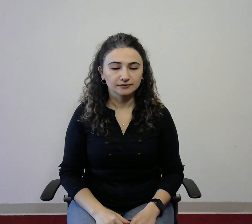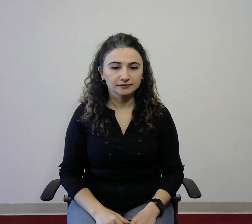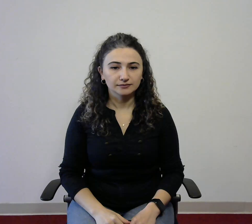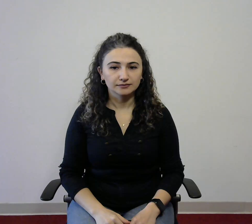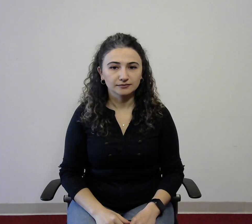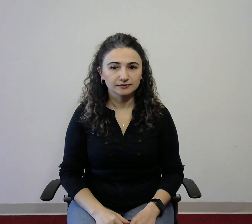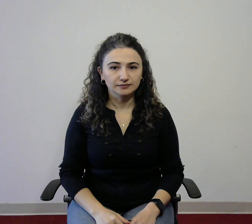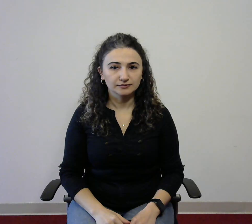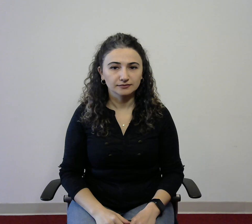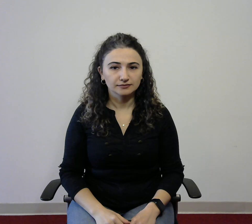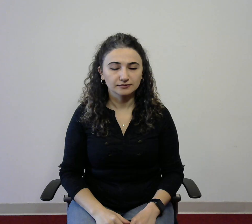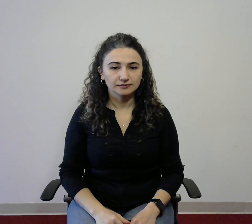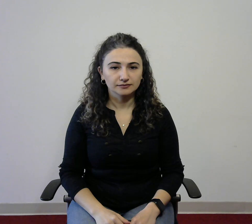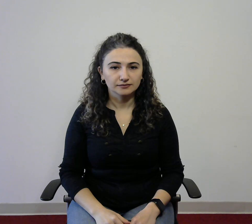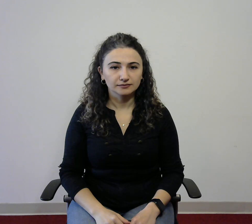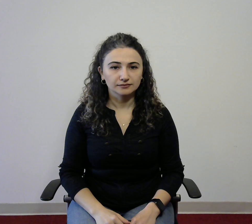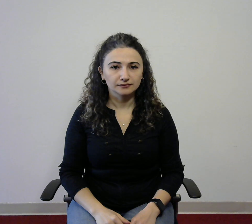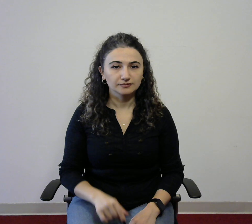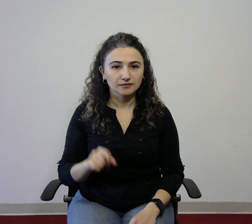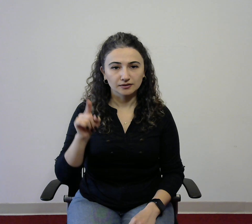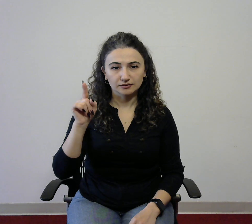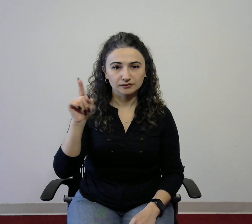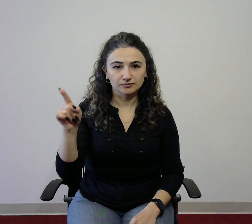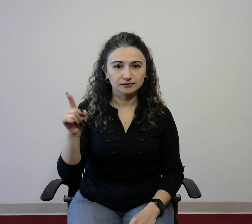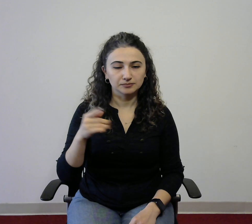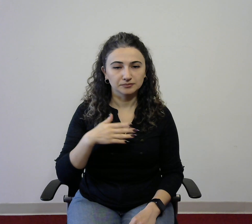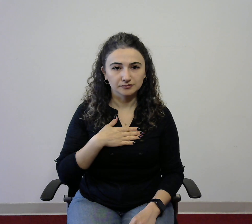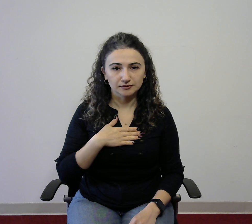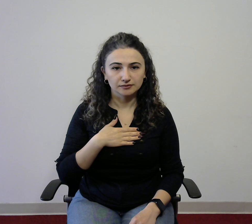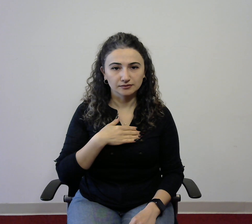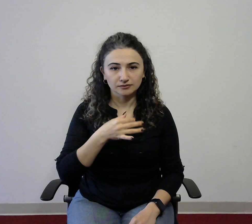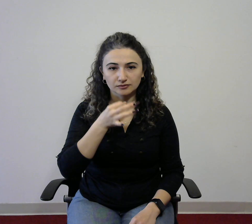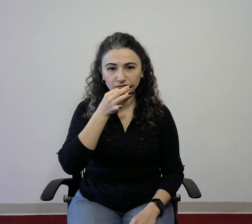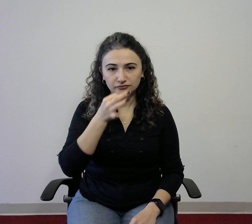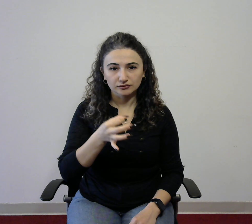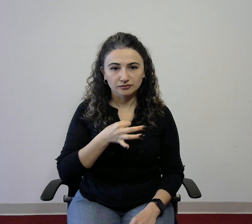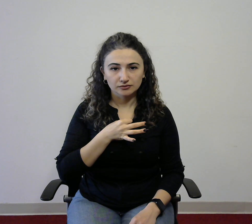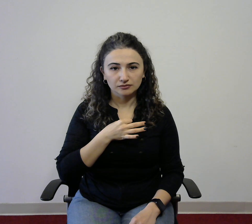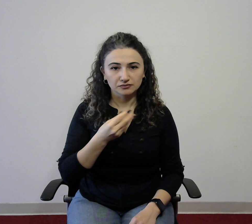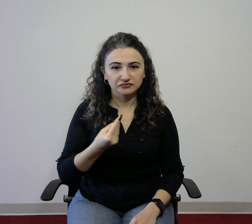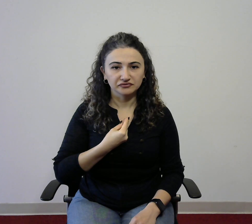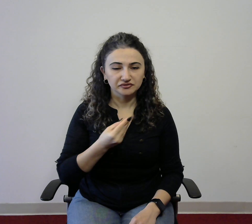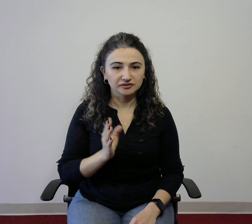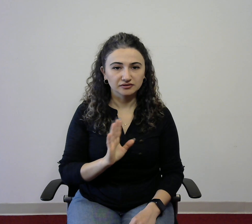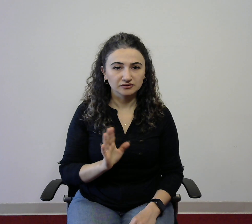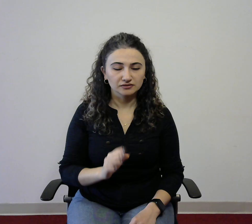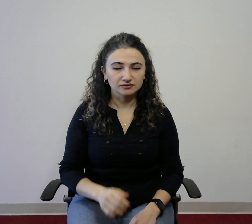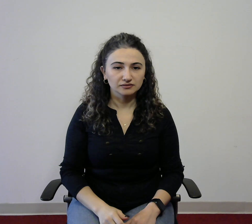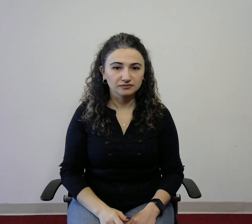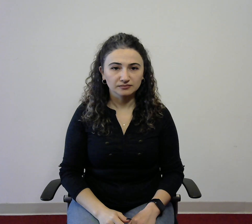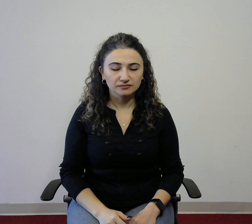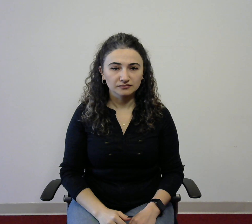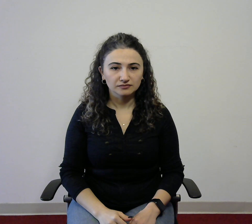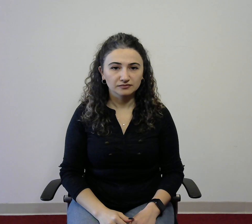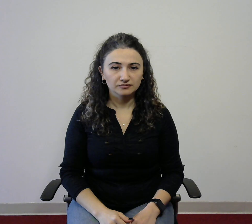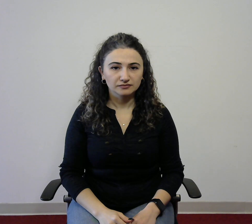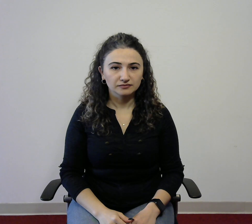O mənə cavab verməyib